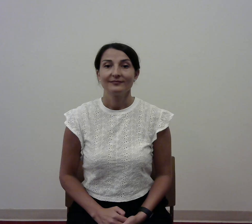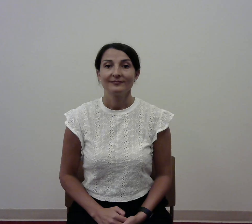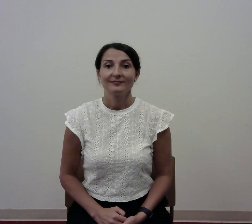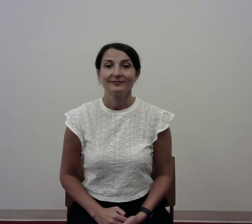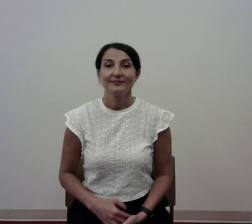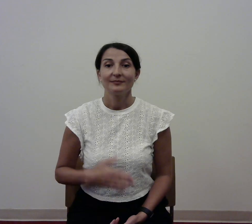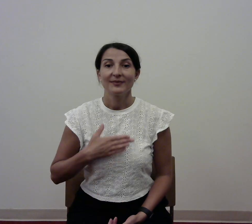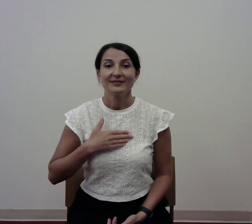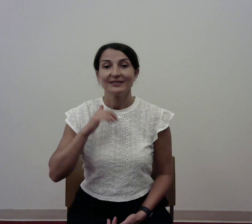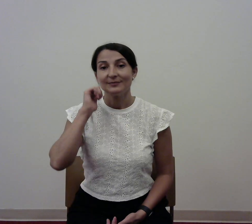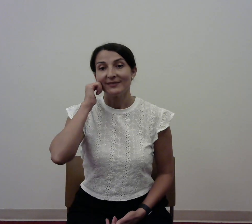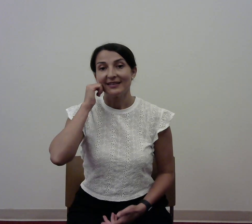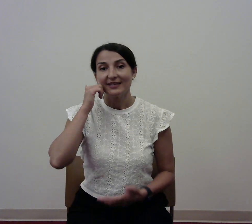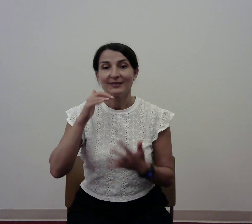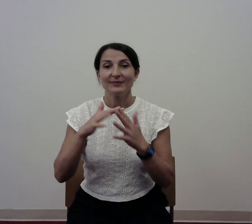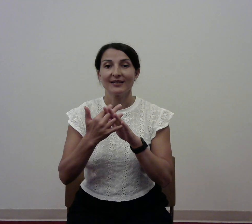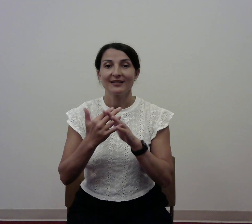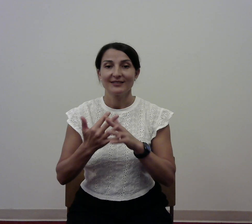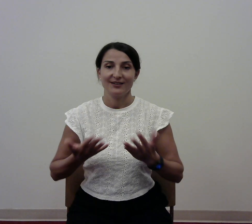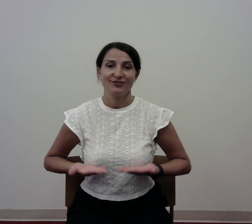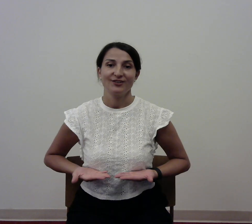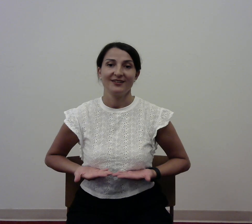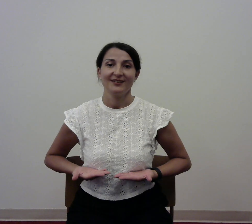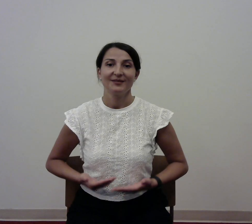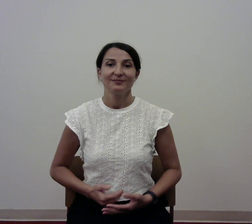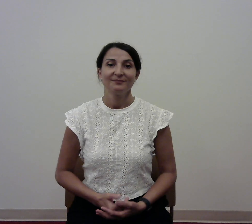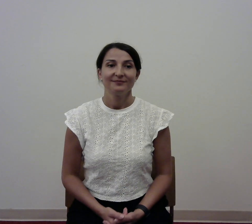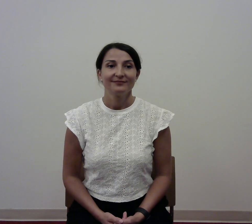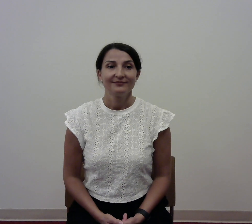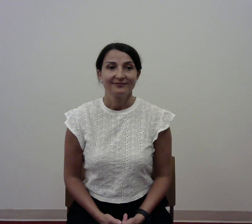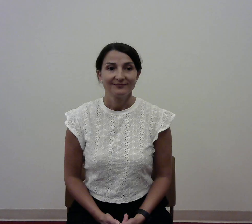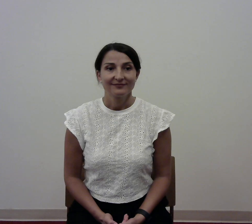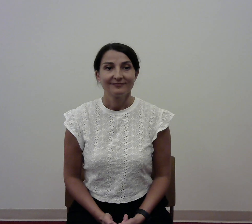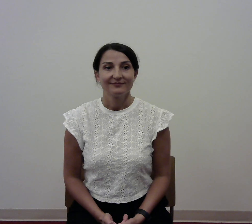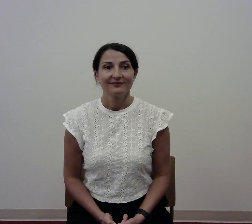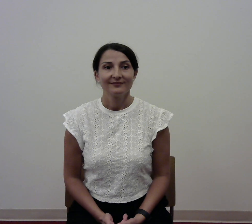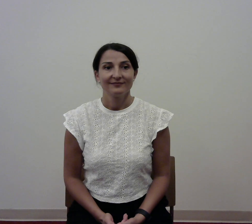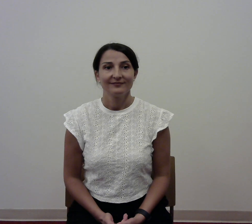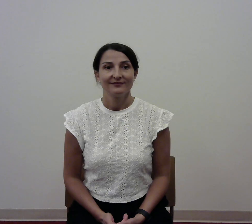Mənim nənəm kənddə yaşayır